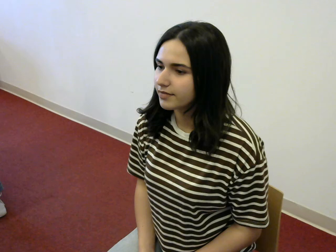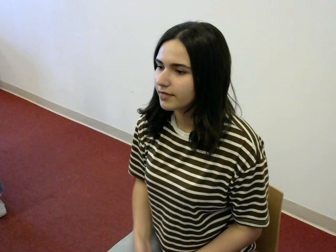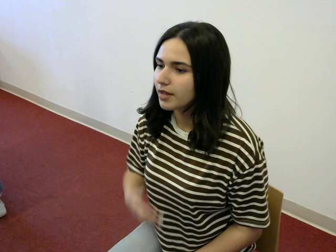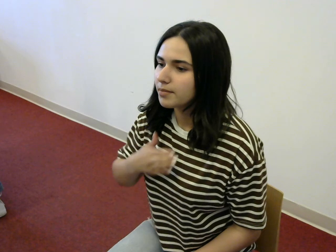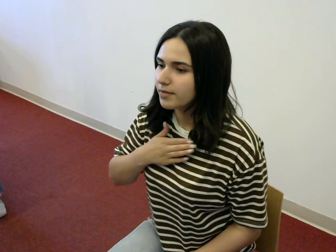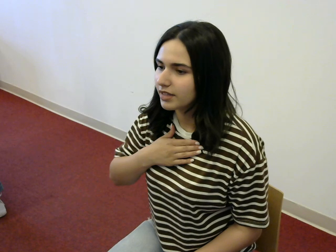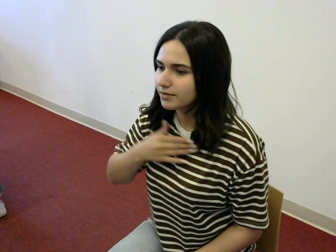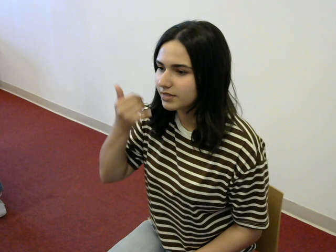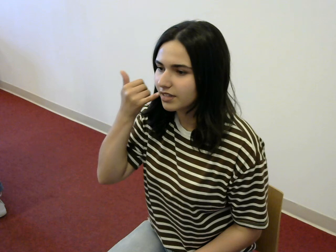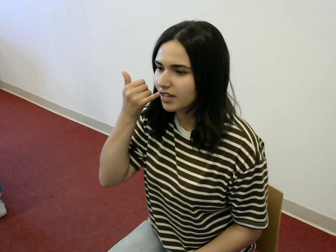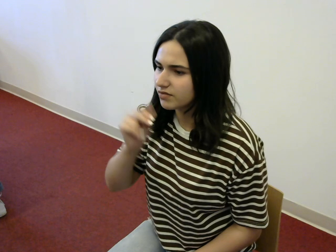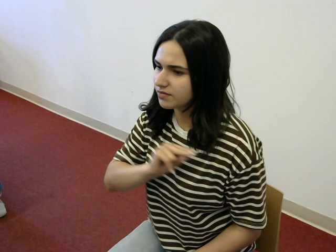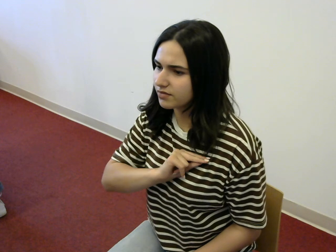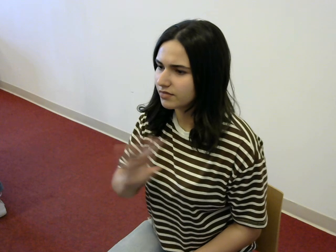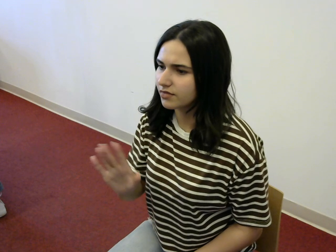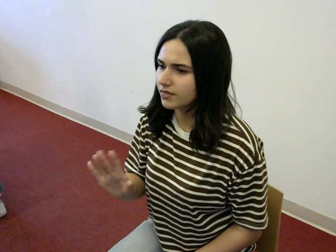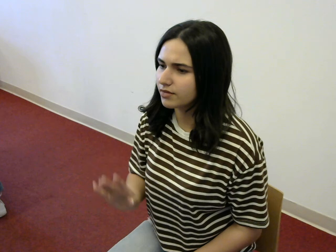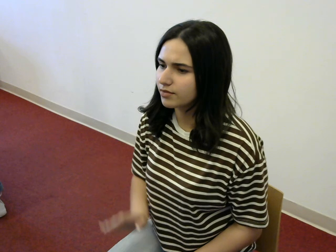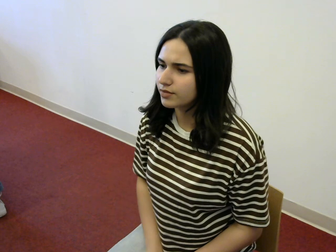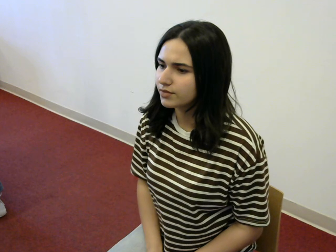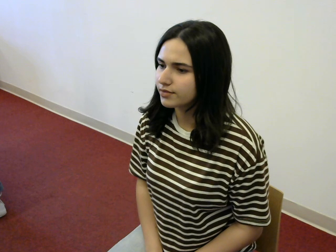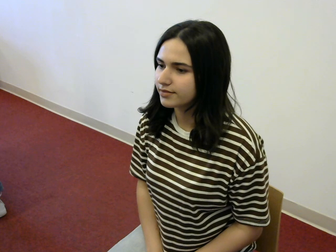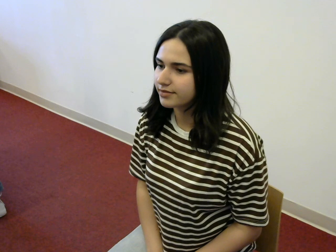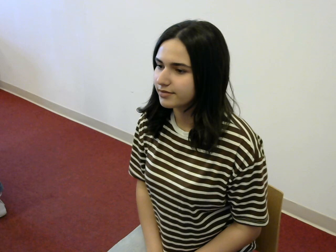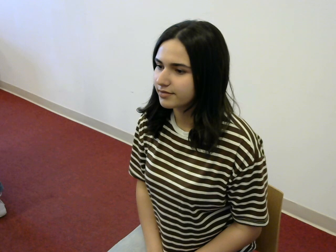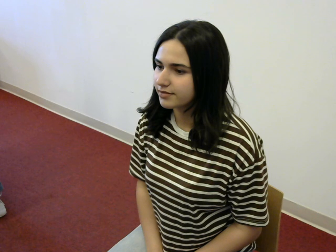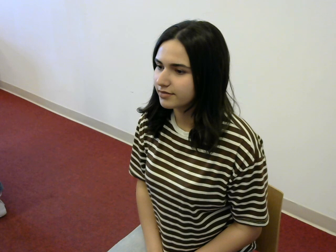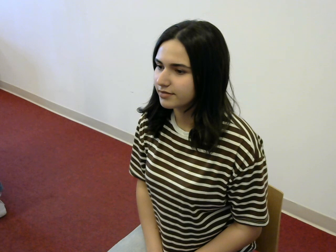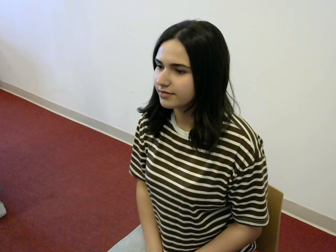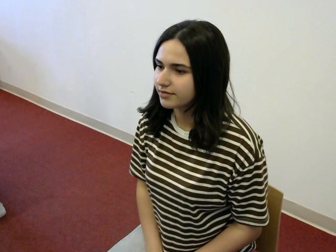Mənim telefonum özümdə deyil